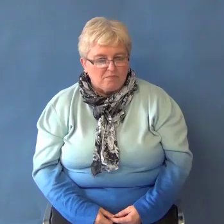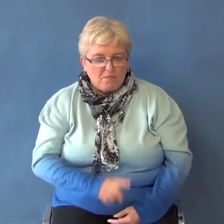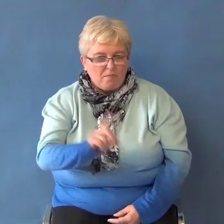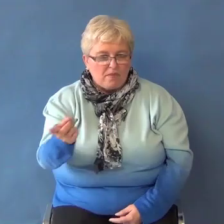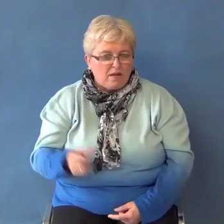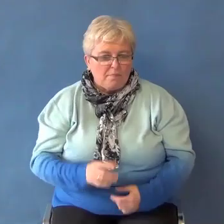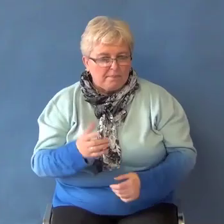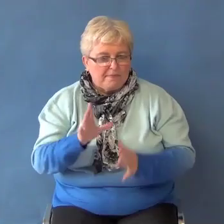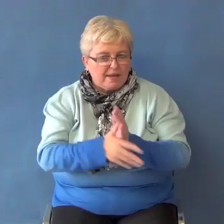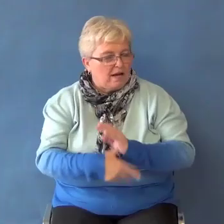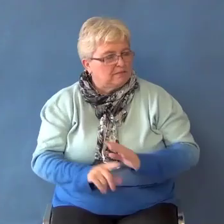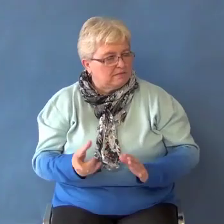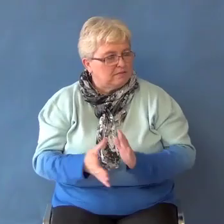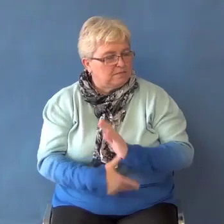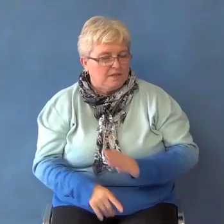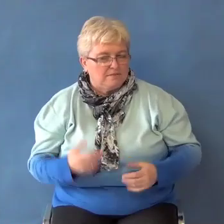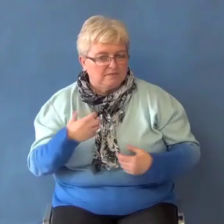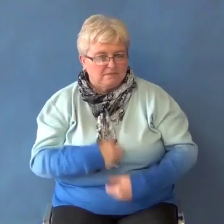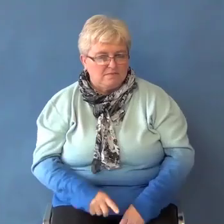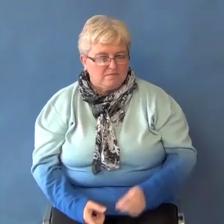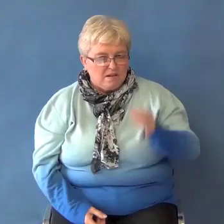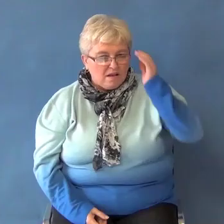W mieście nie wolno, jest zakaz w mieście, ale na wsi jest inaczej.